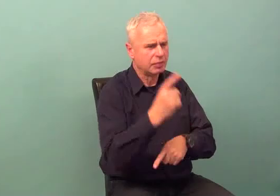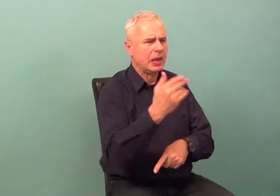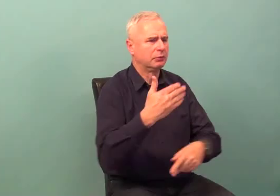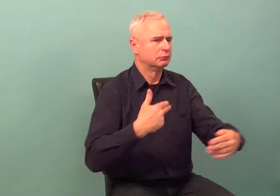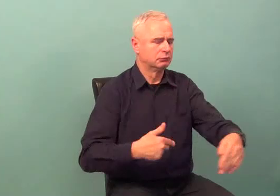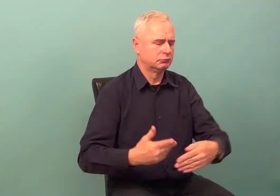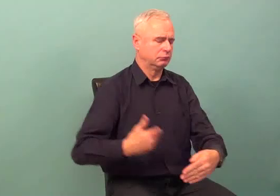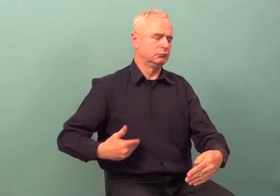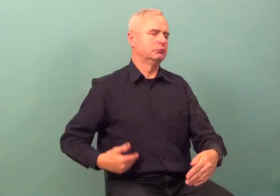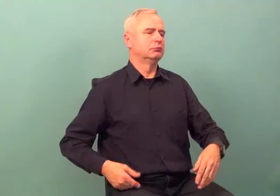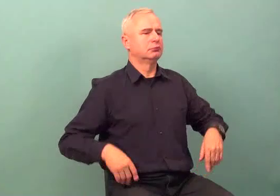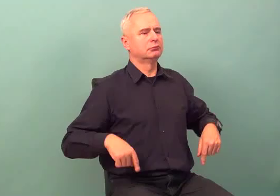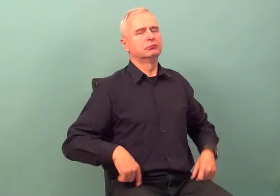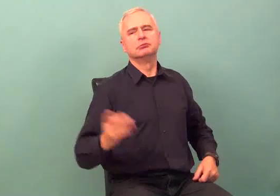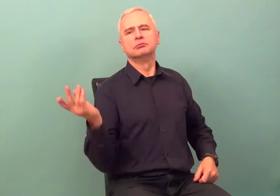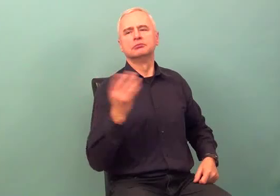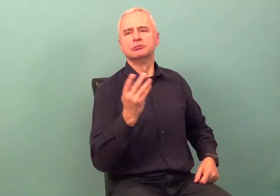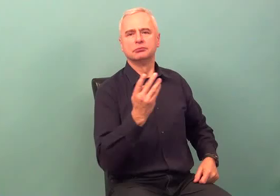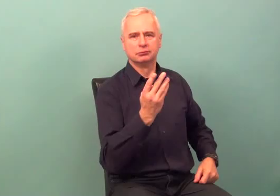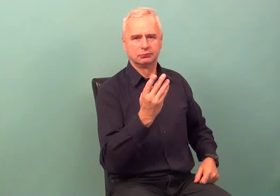Wtedy pociąg może bezpiecznie minąć ludzi.